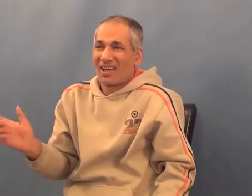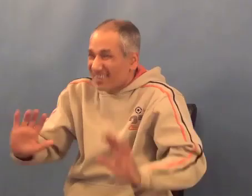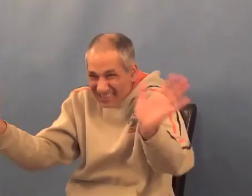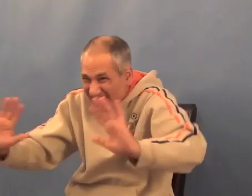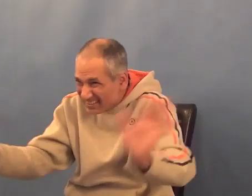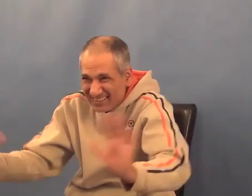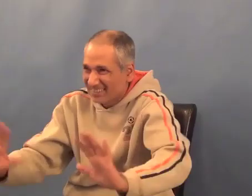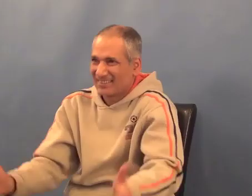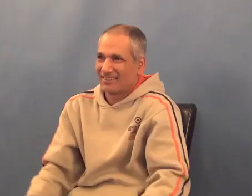Protestuje.